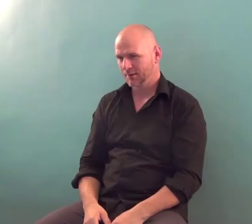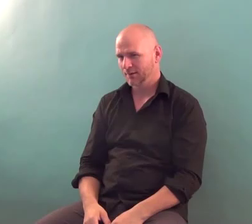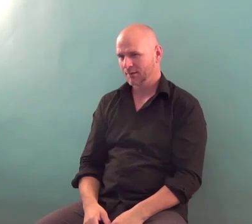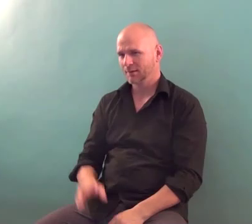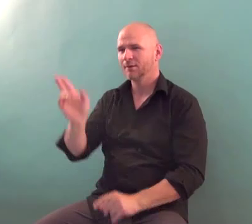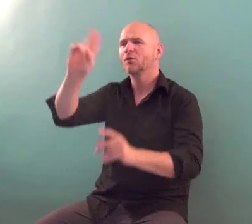Ktoś...